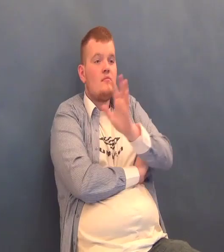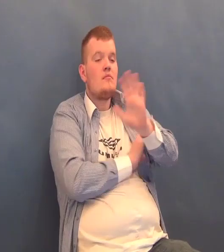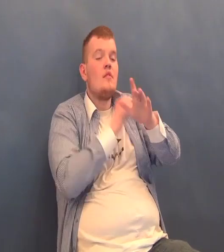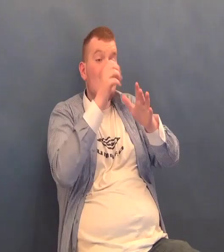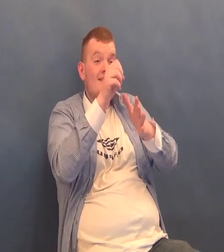Tak, tak.